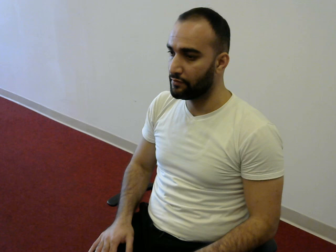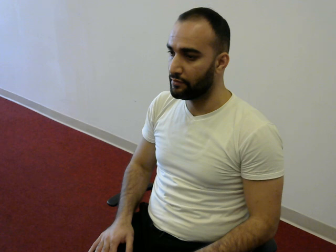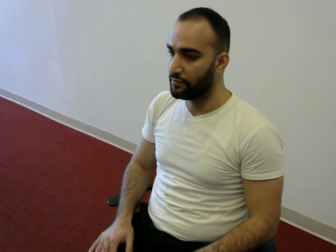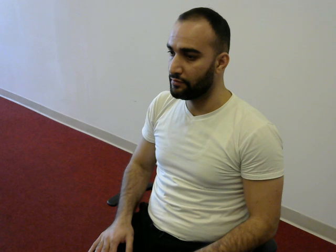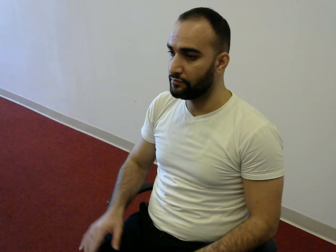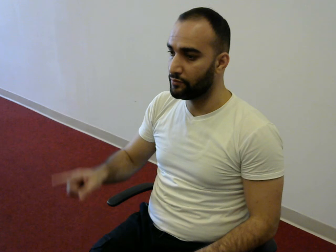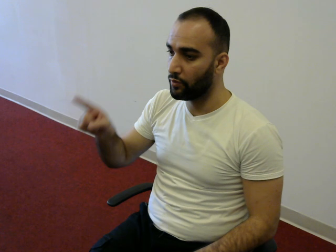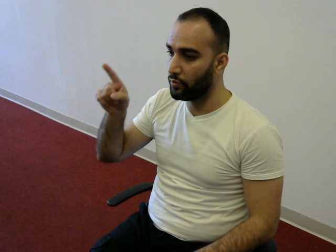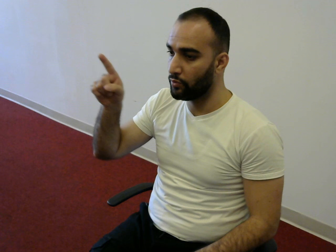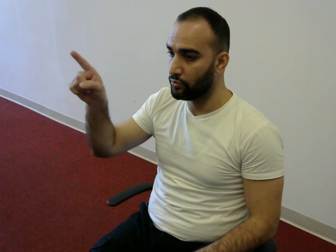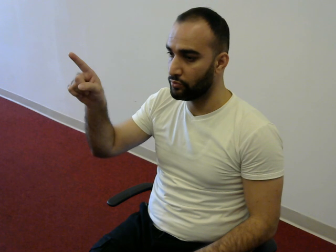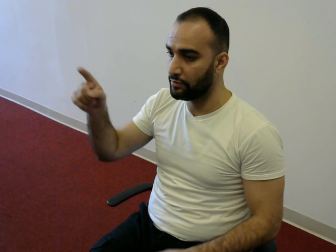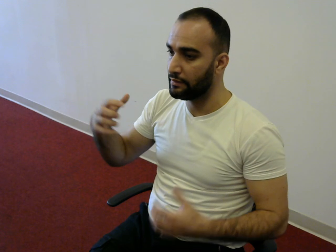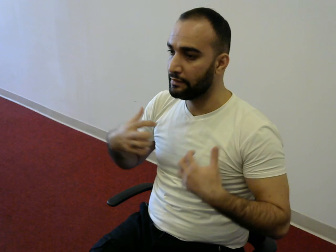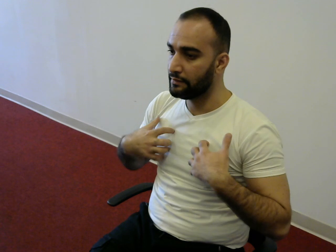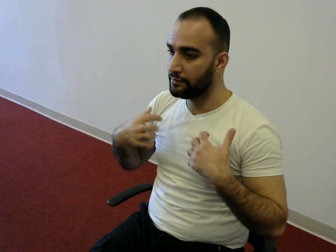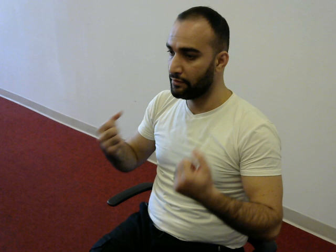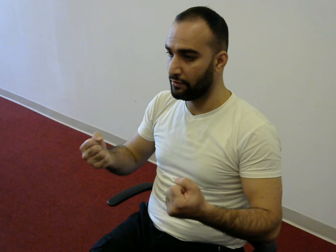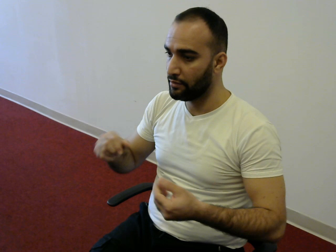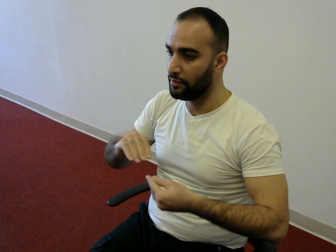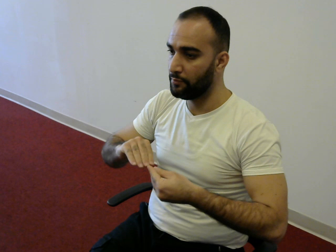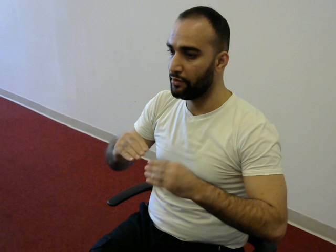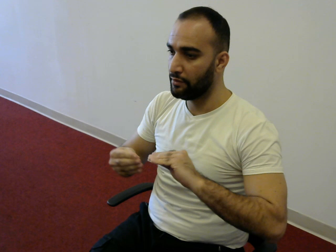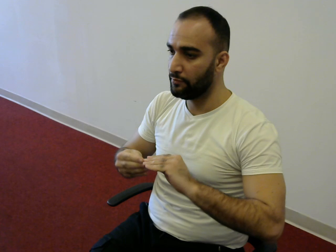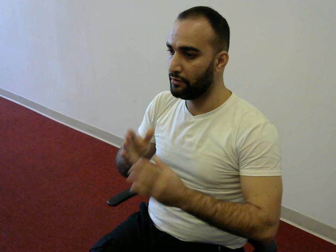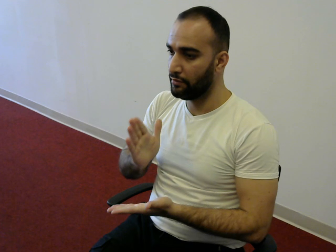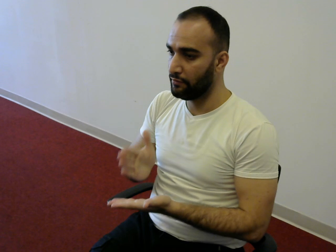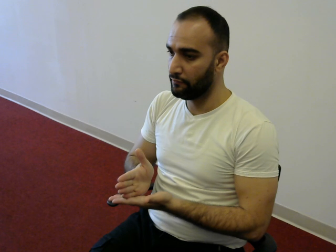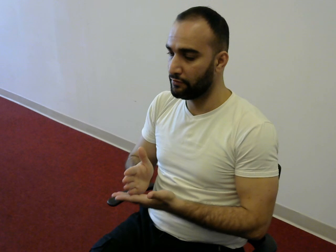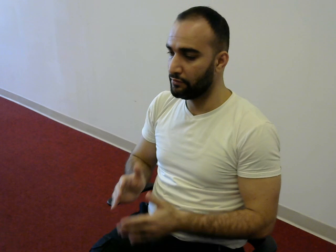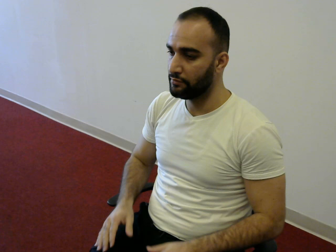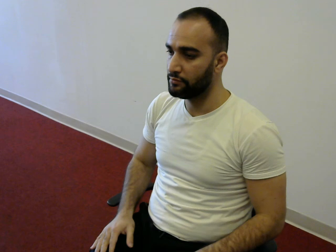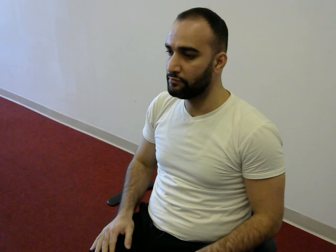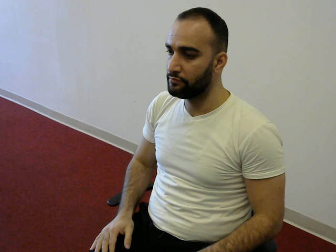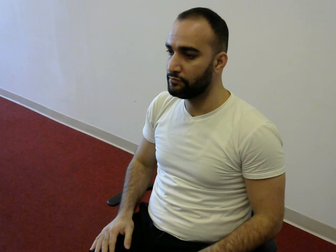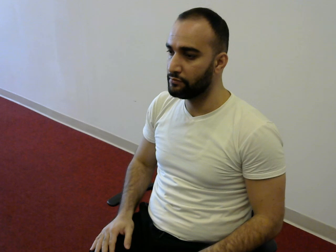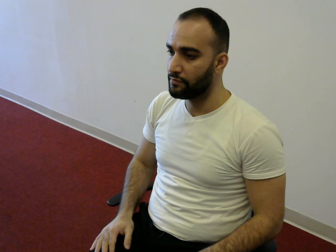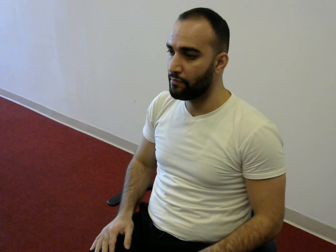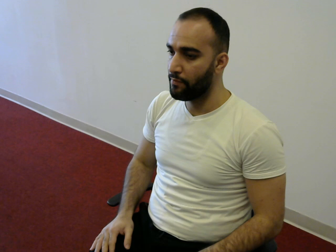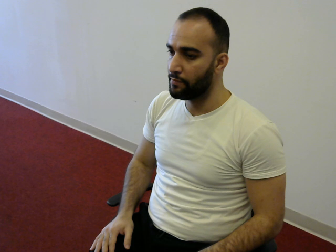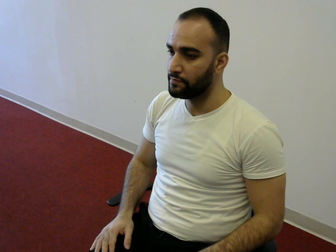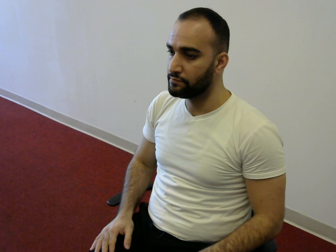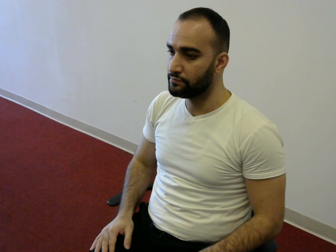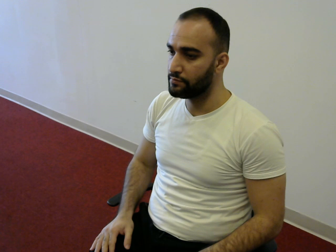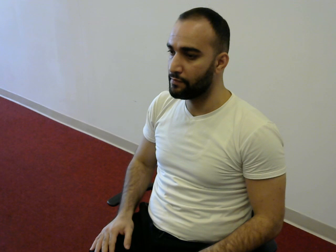Onun sağlamlıq problemi var